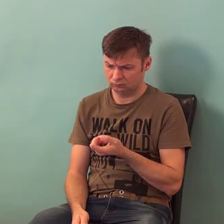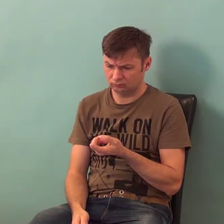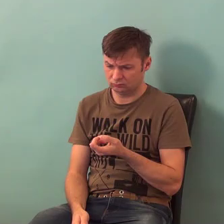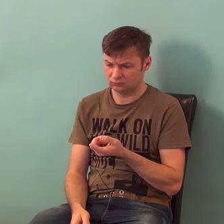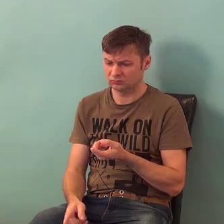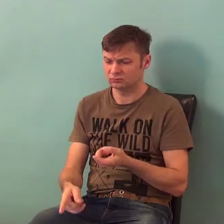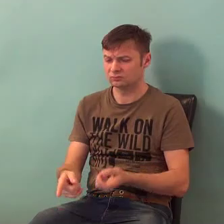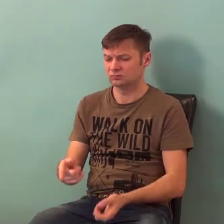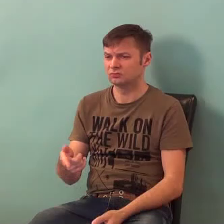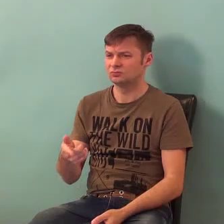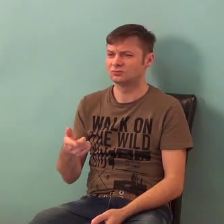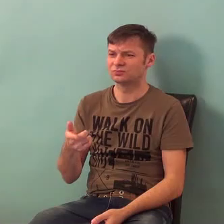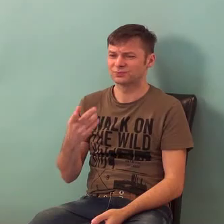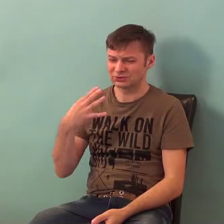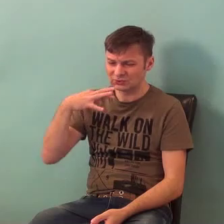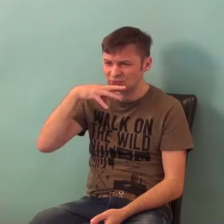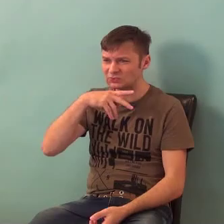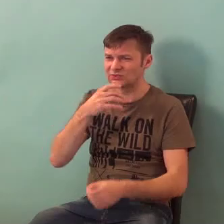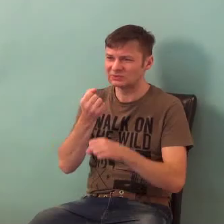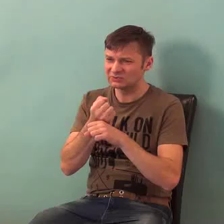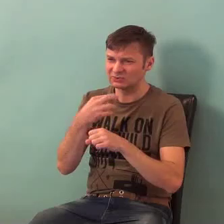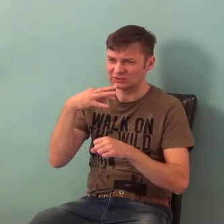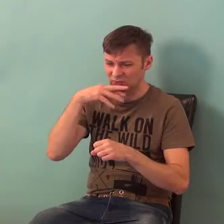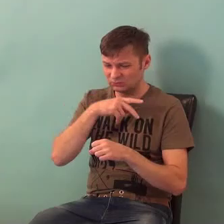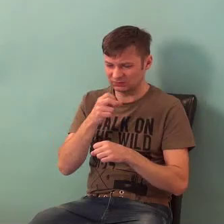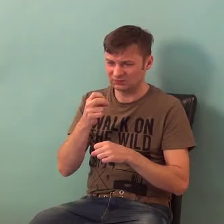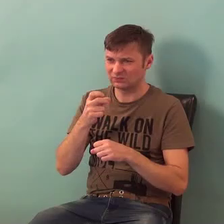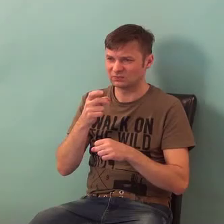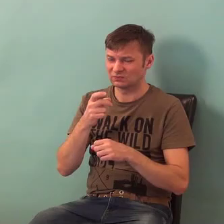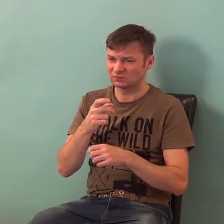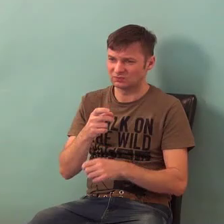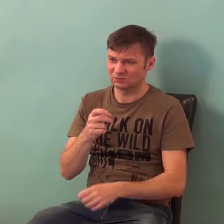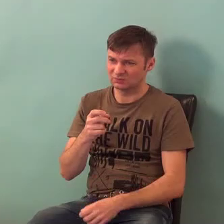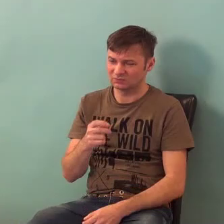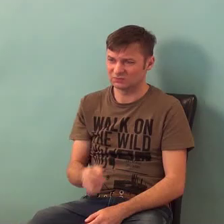Zatruta woda.